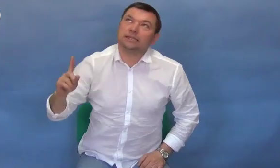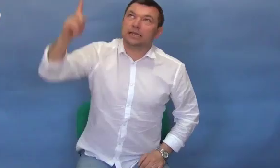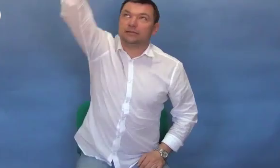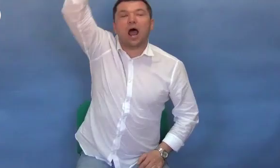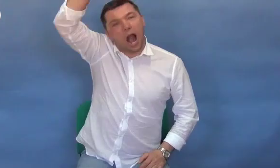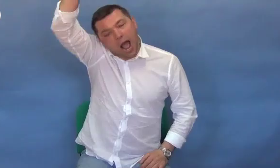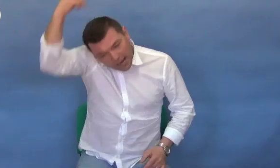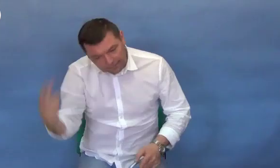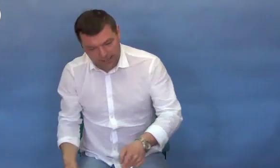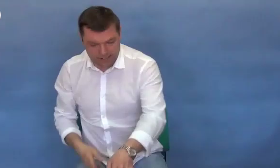Ale to grozi upadkiem.